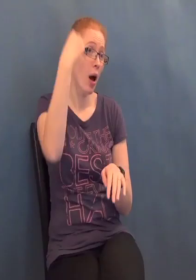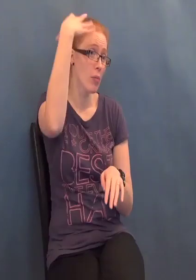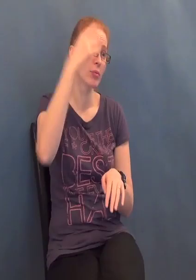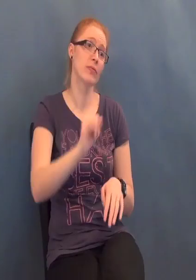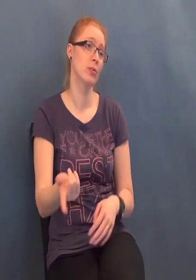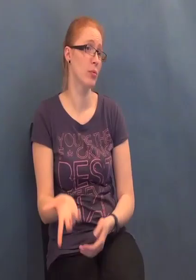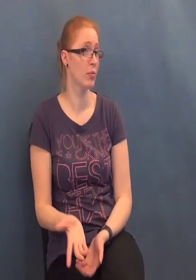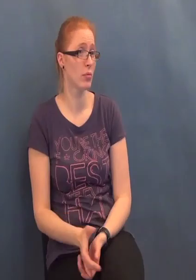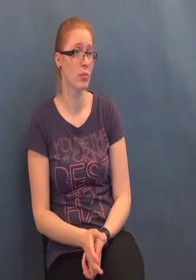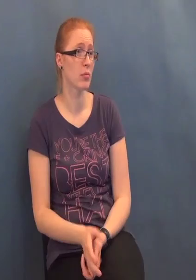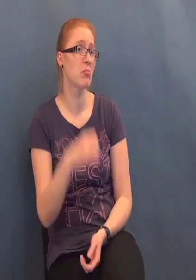A z prysznica to nie wolno.